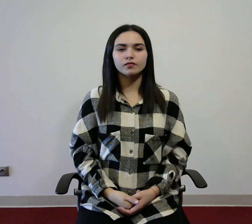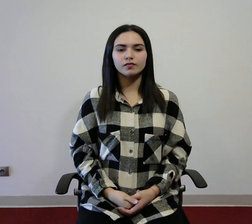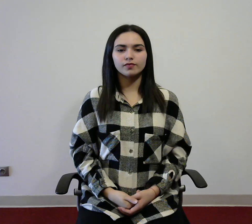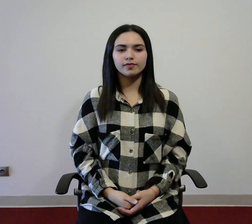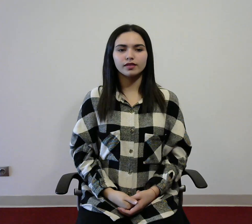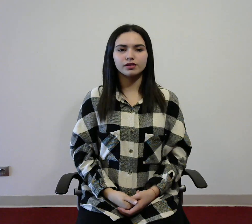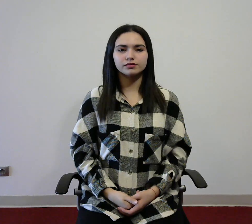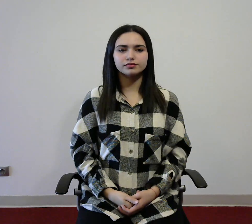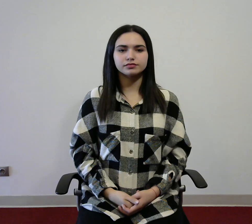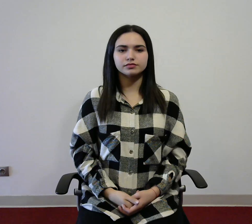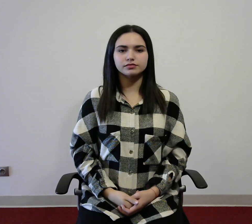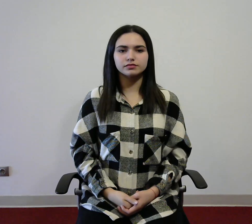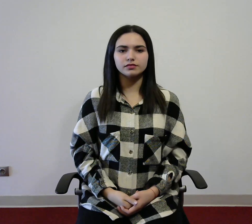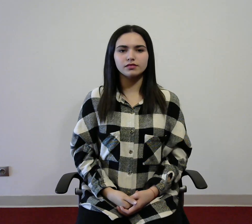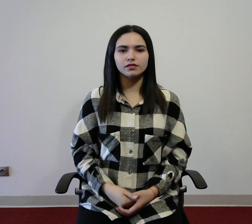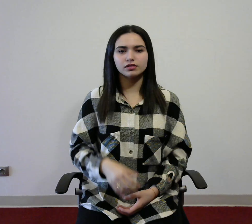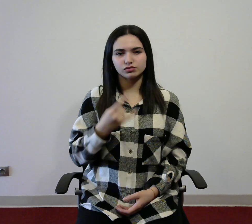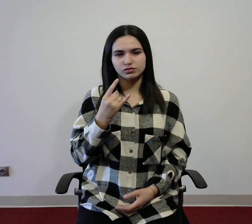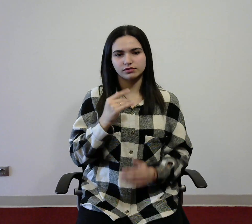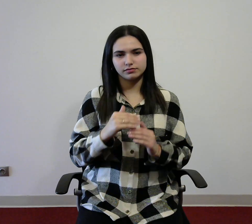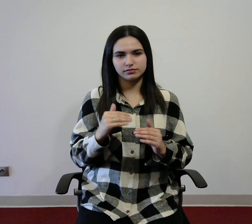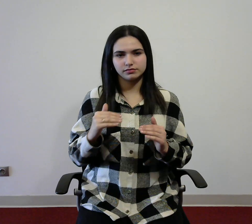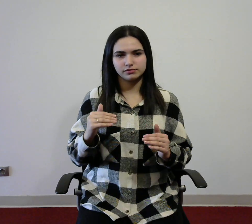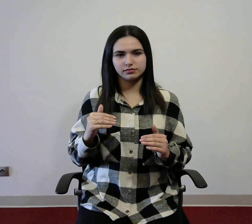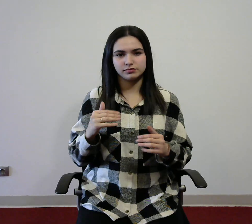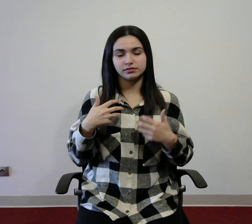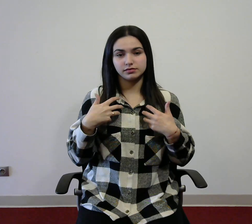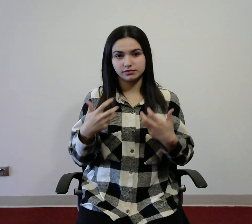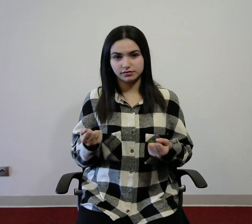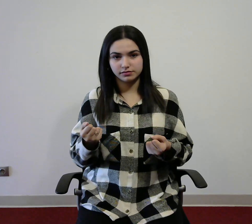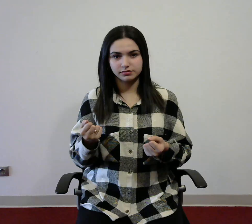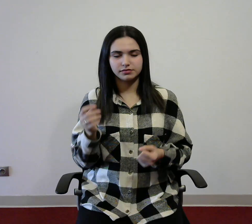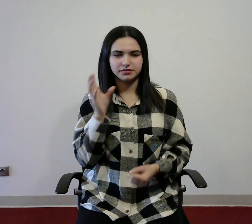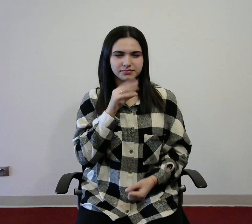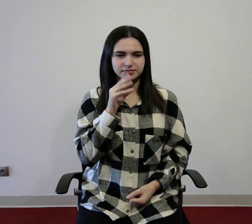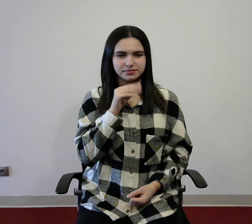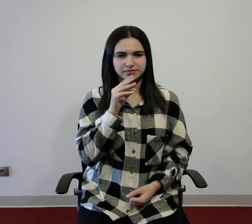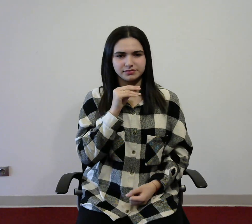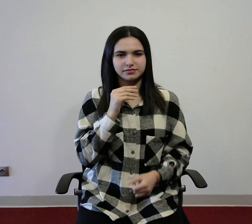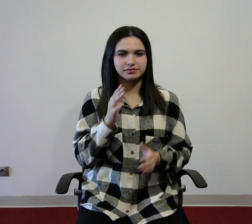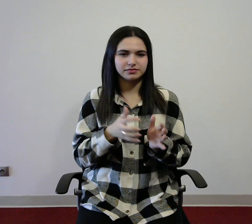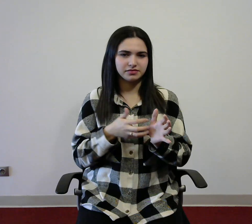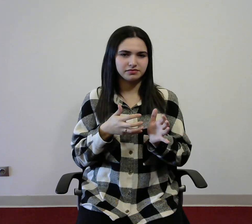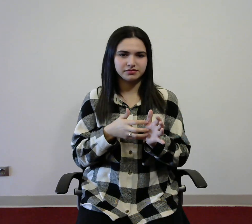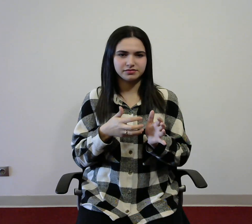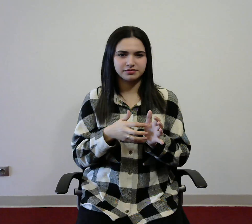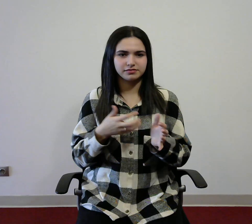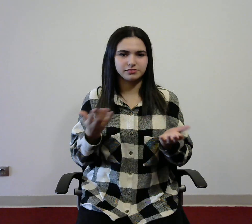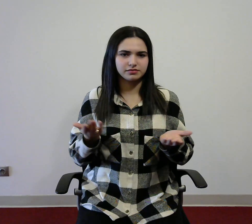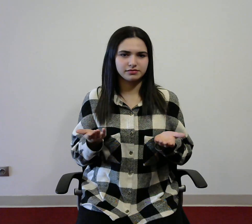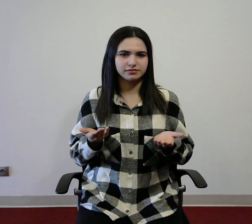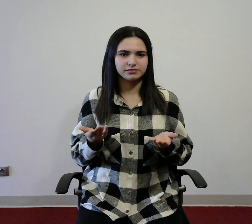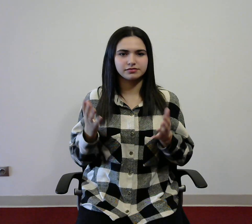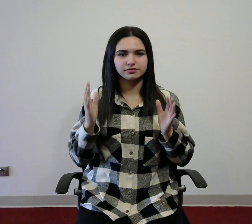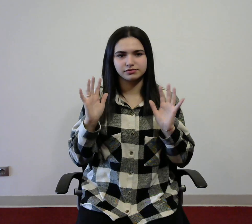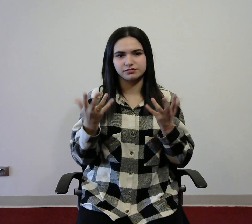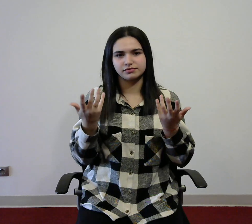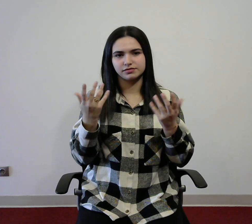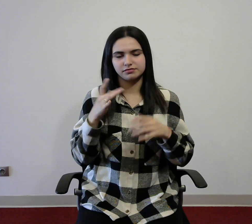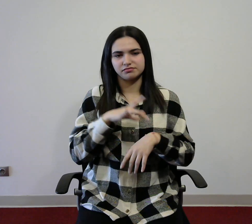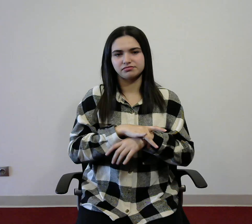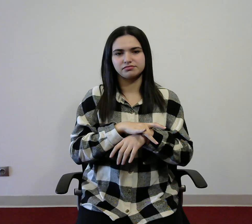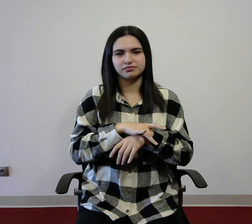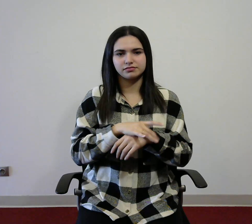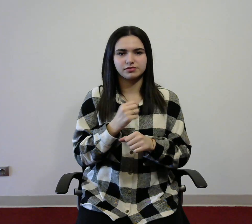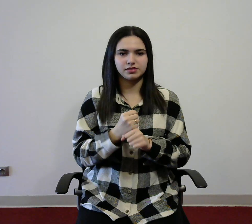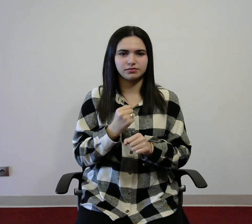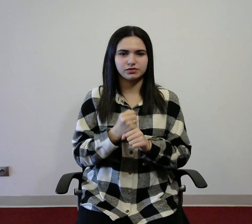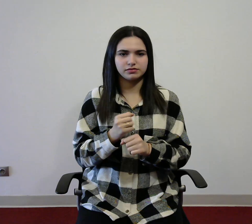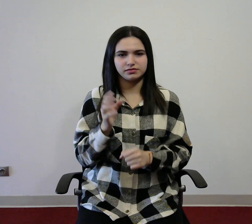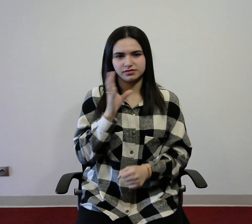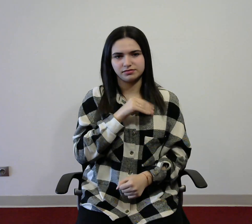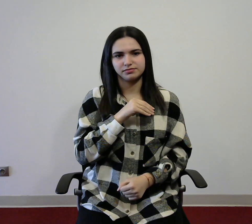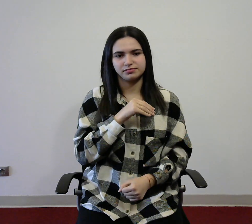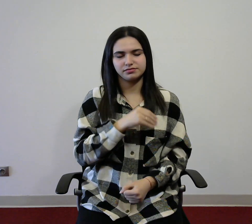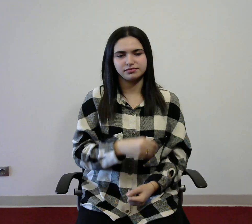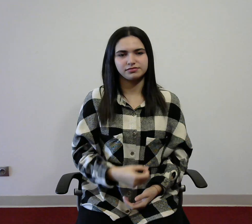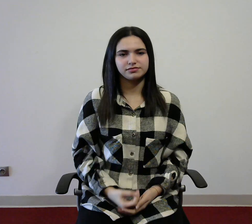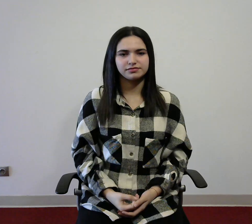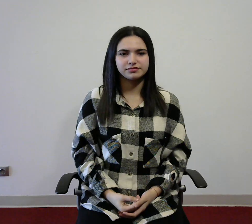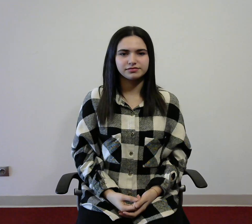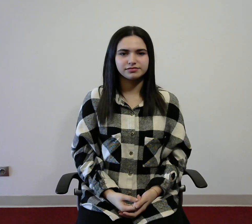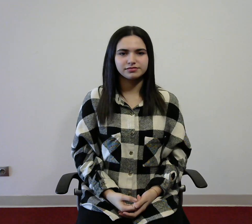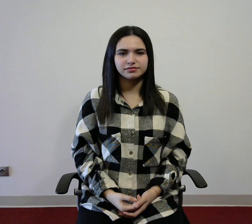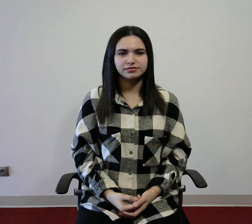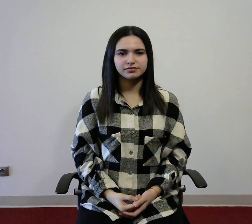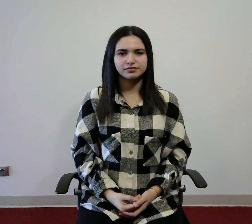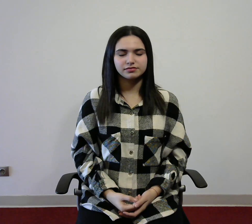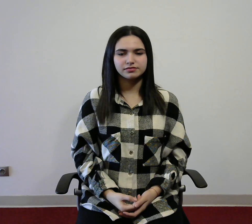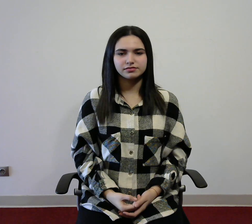Uşaqların sağlamlıq imkanlarının məhdudluğu hansı hallarda müəyyən edilir?